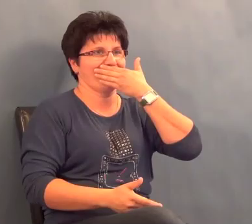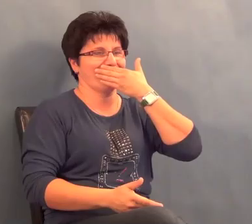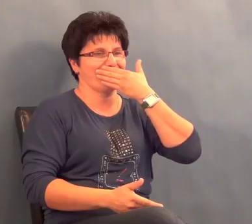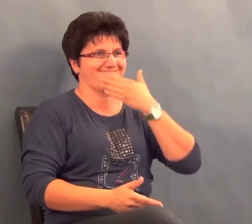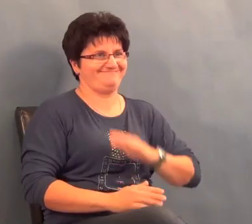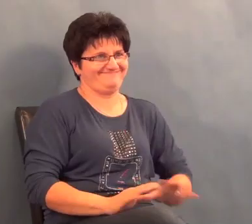I koniec.